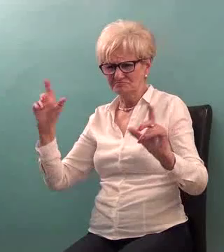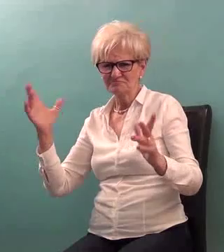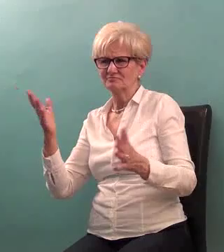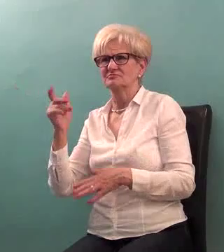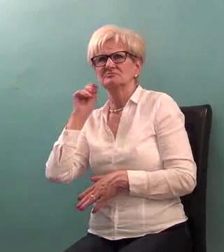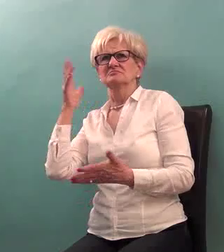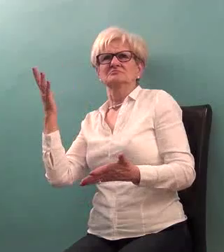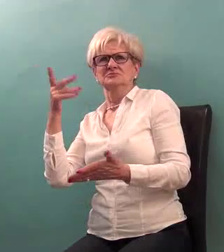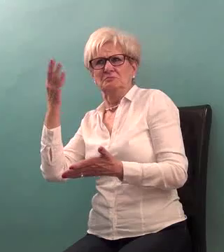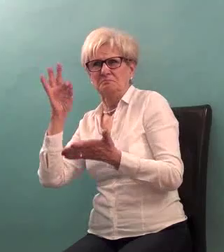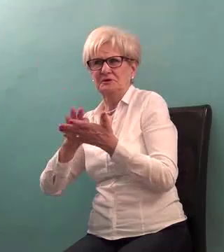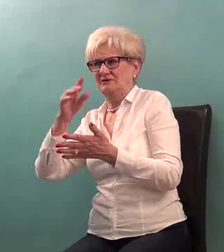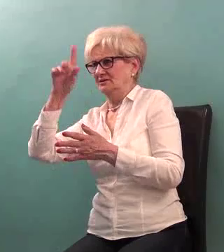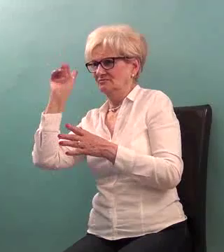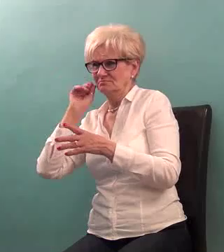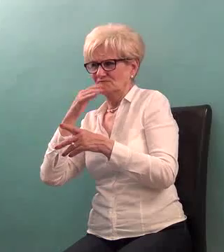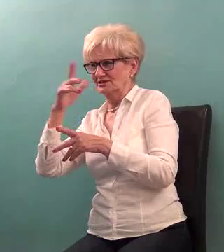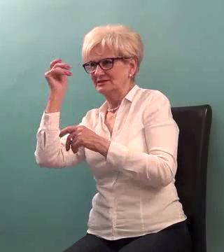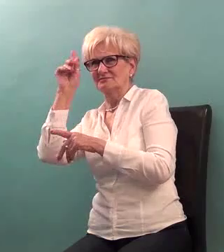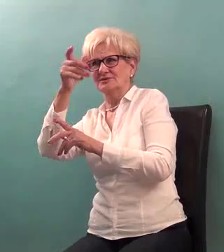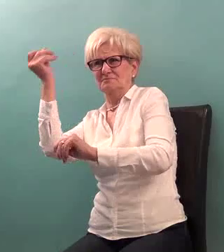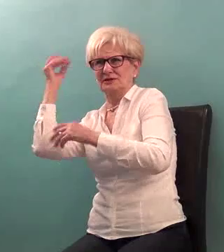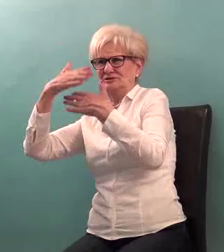Dziewczyna zaczyna mu opowiadać, że strażacy na pewno chcieli rozwalić jego drzwi.